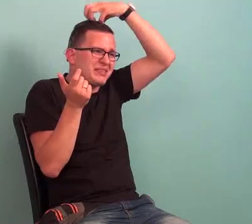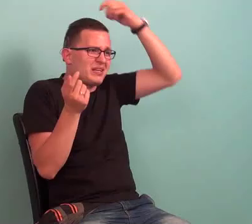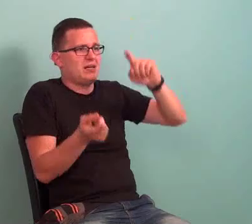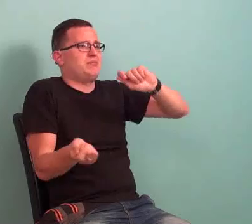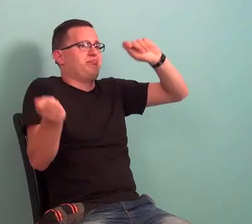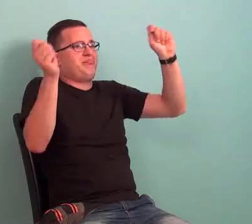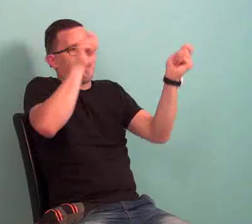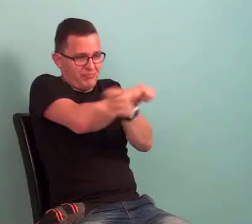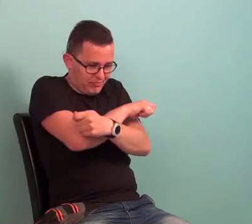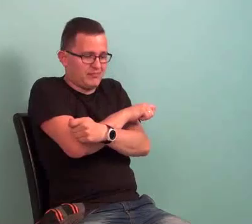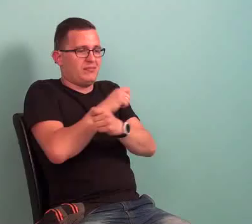Zmiana.